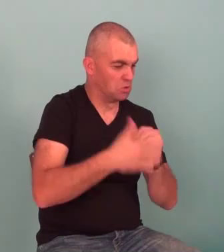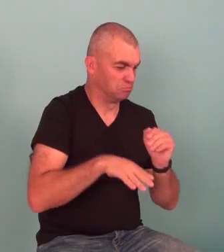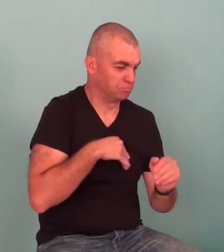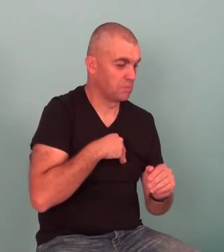Mogę.